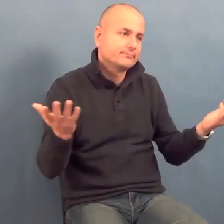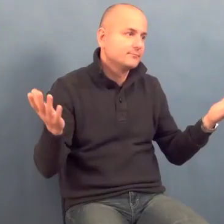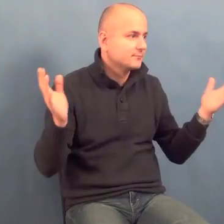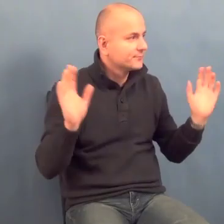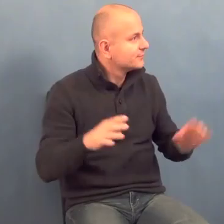Koniec.